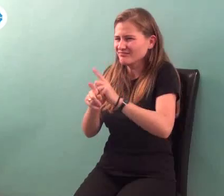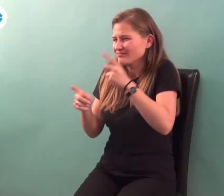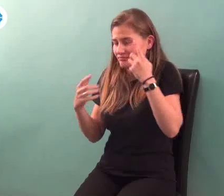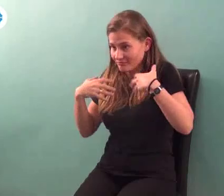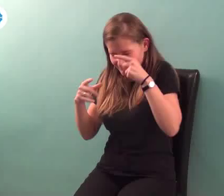Zasnął mocno.